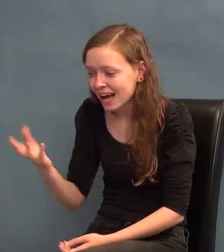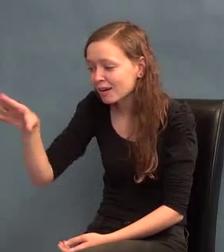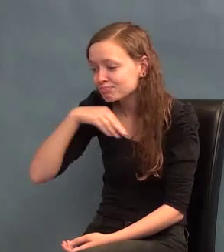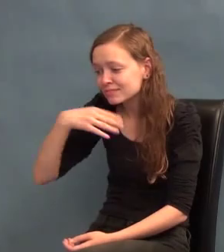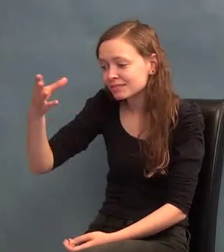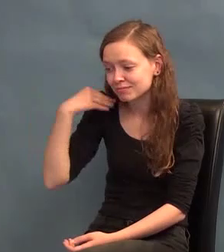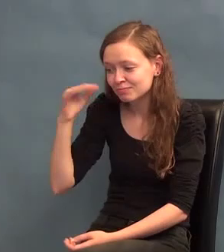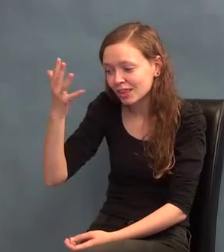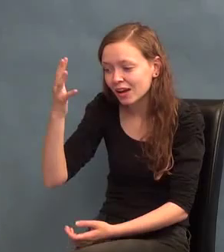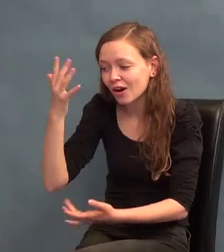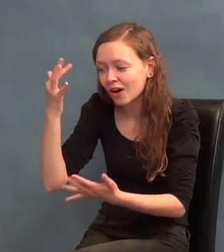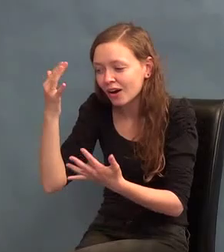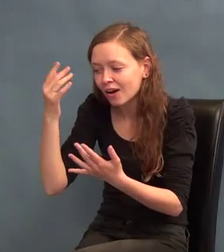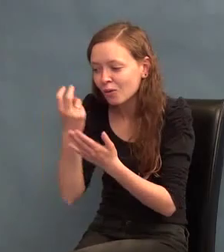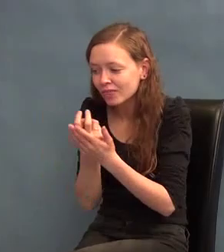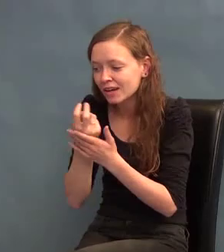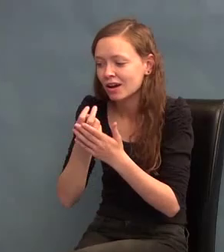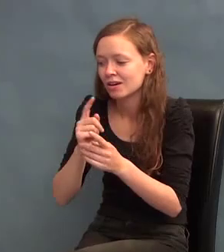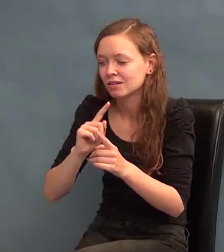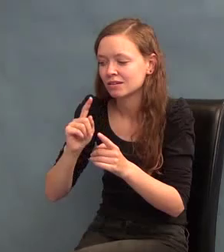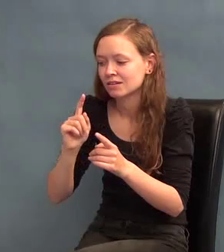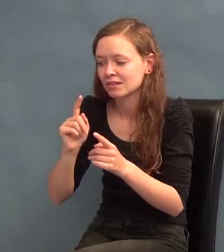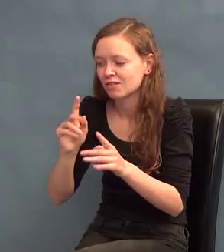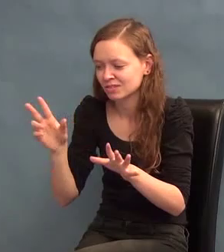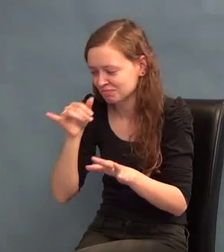Mogę piątego lutego o ósmej.